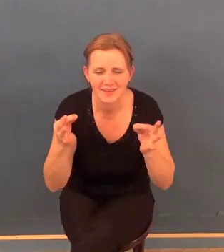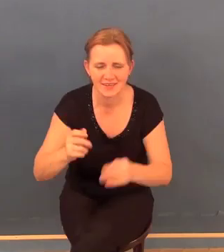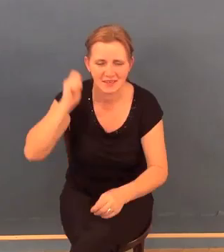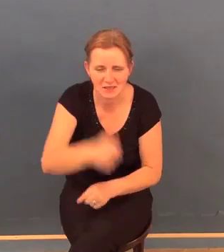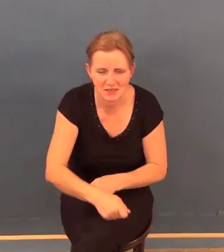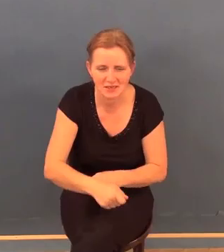Uderza go młotkiem.